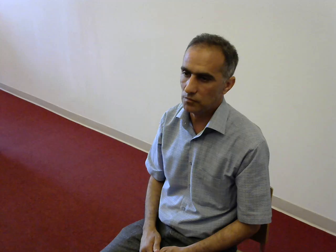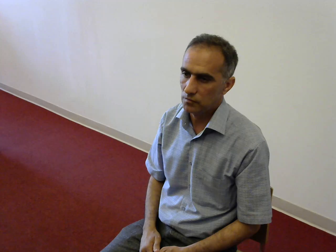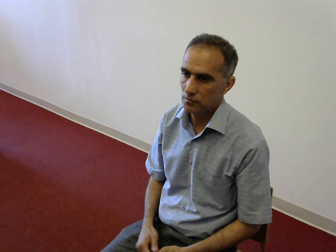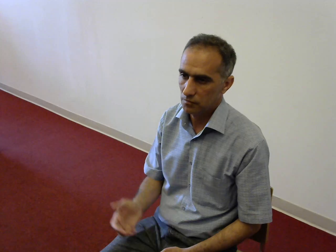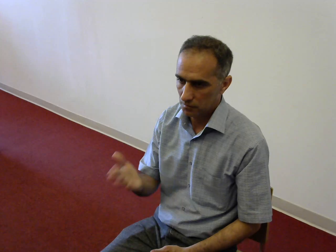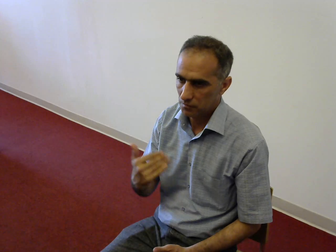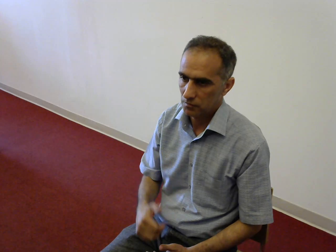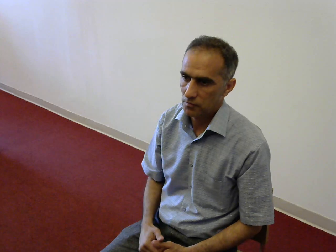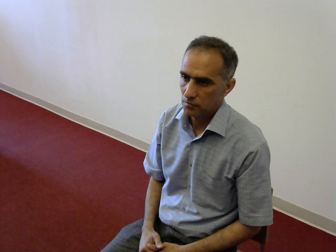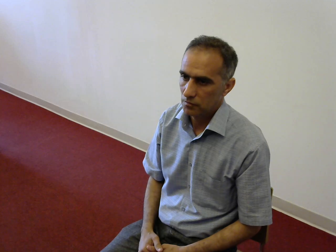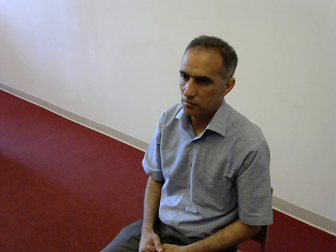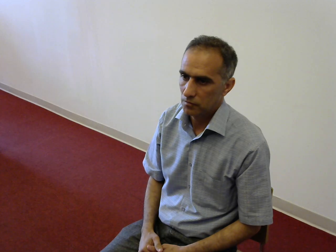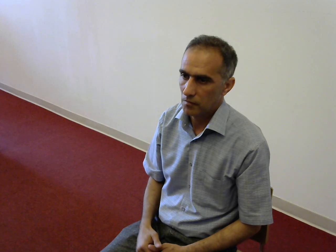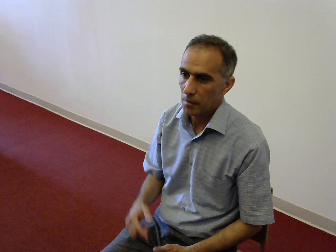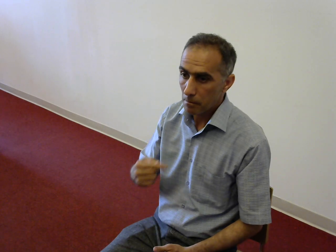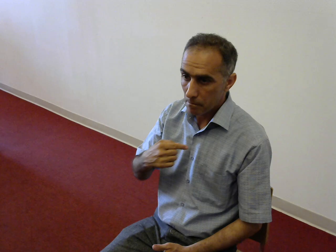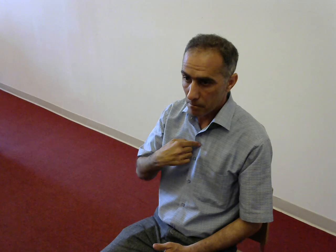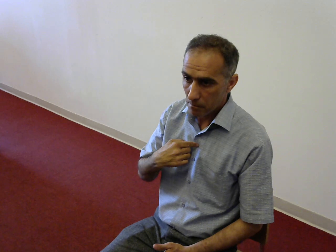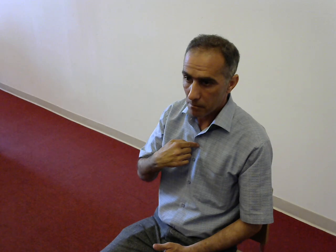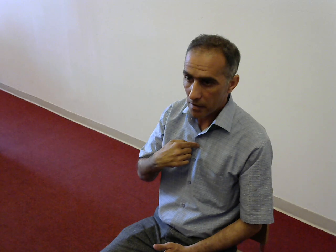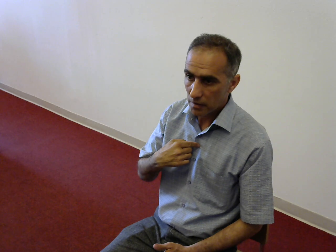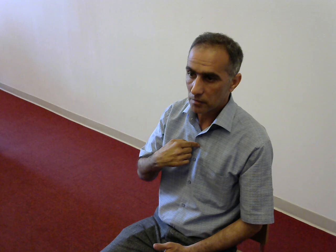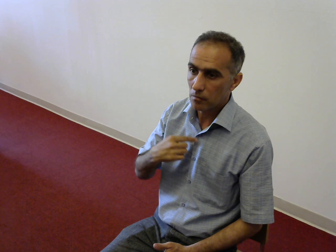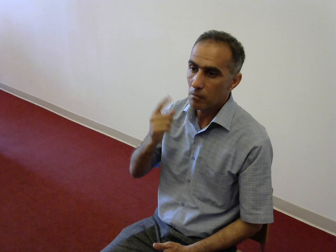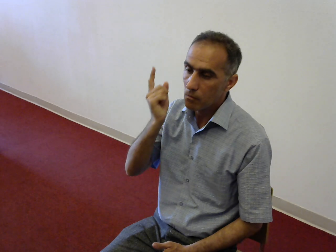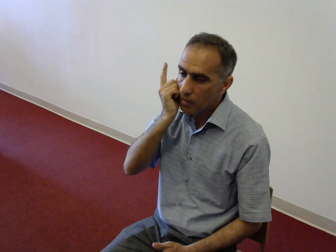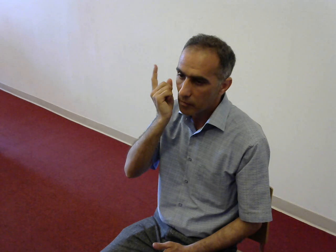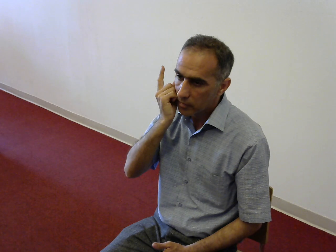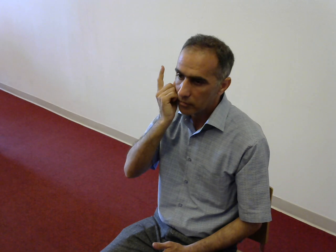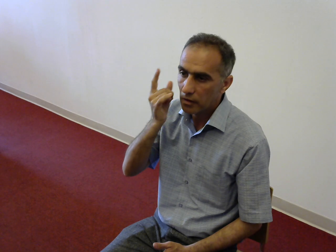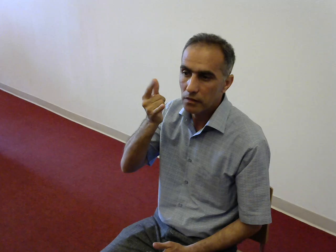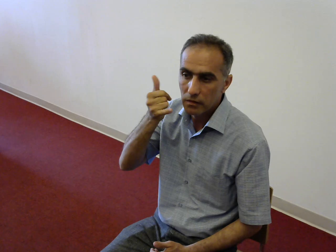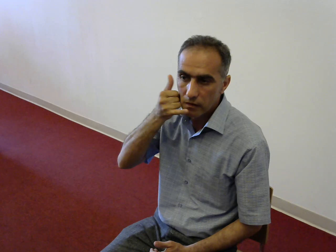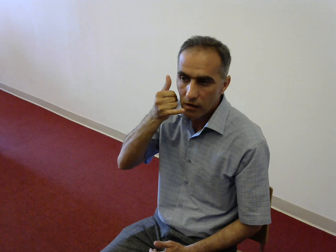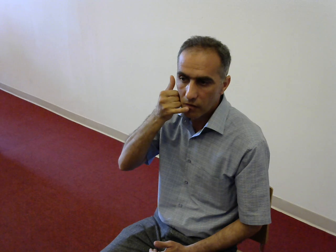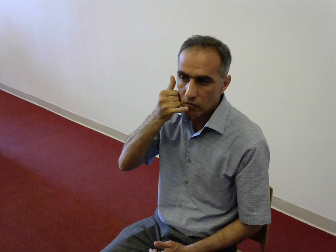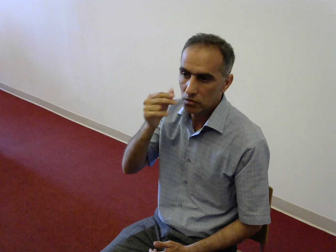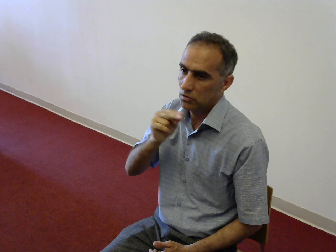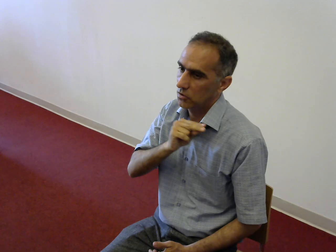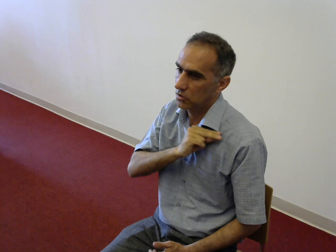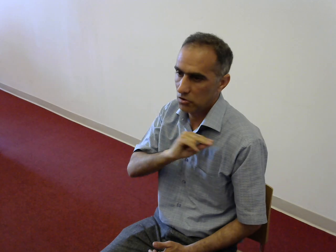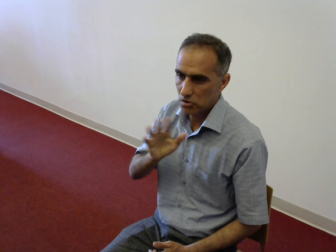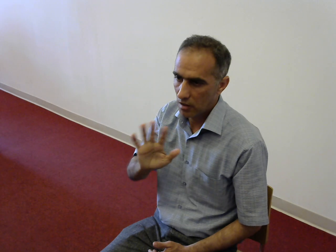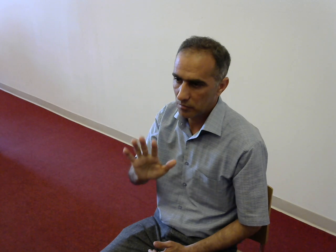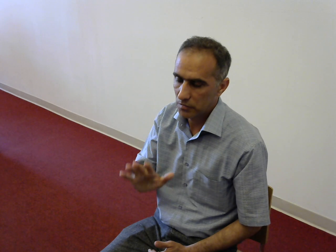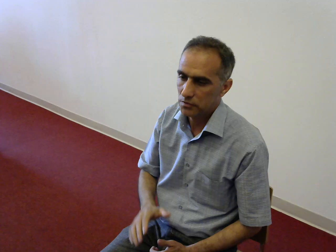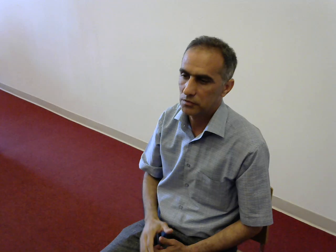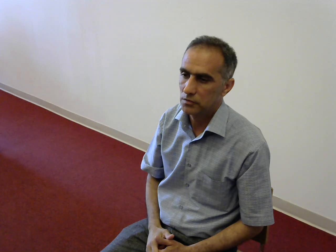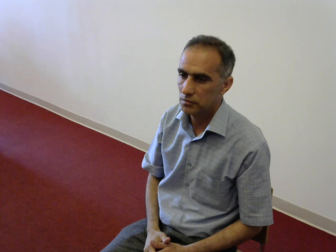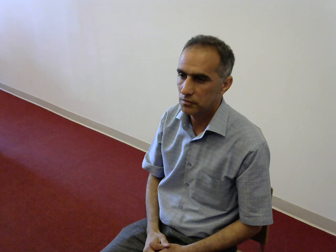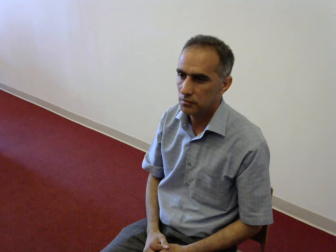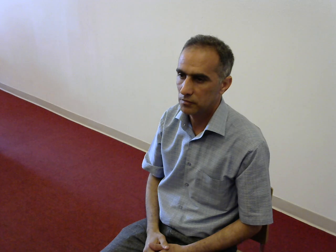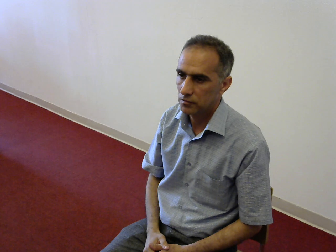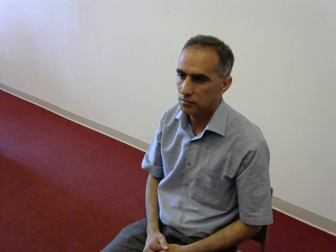Mənim mobil telefonum işləmir